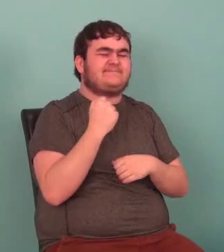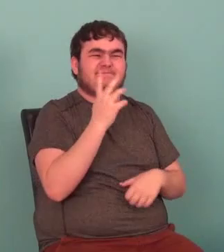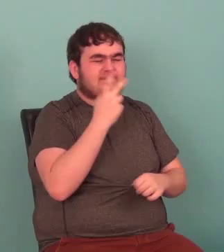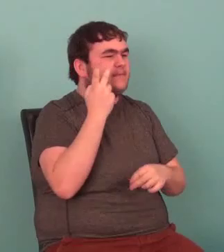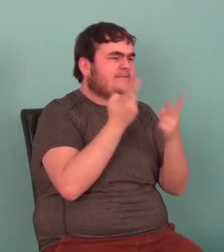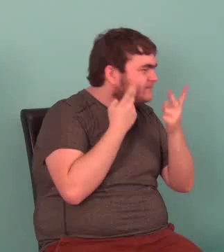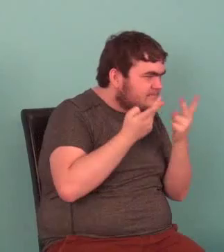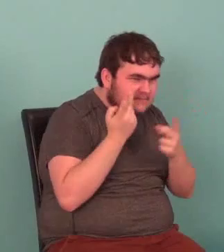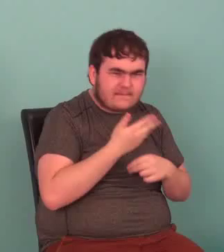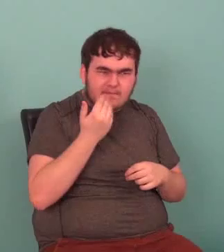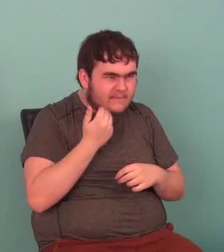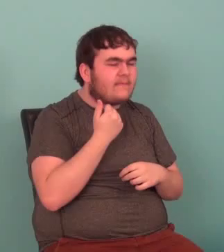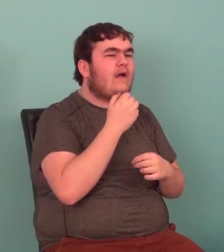Szukają wszędzie, nie ma i nie ma.